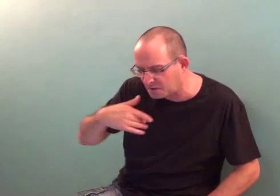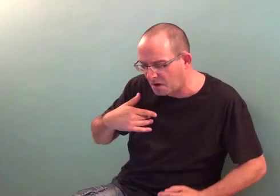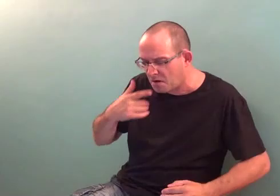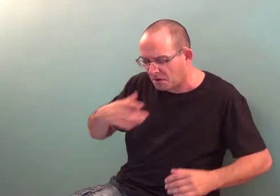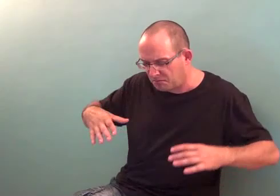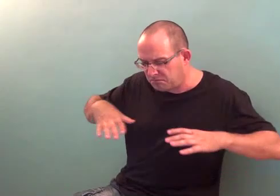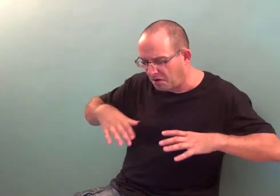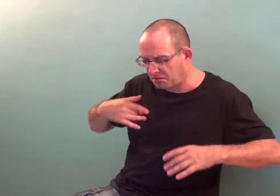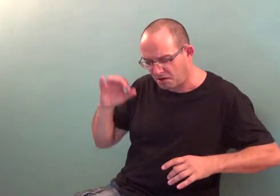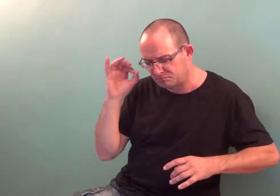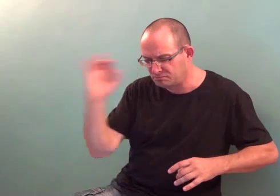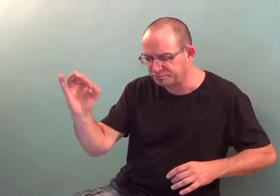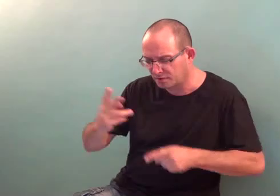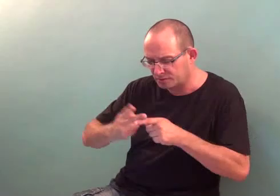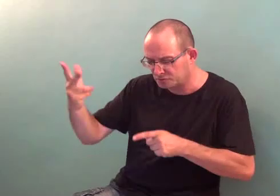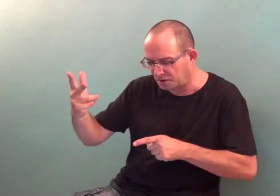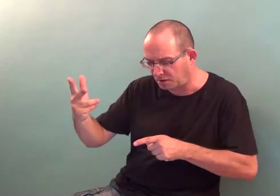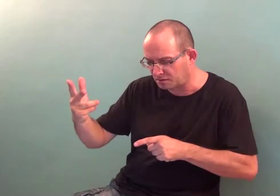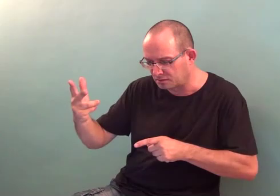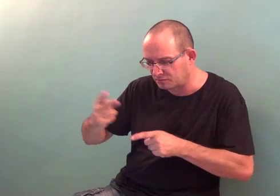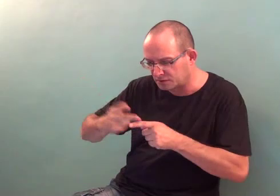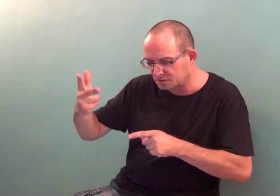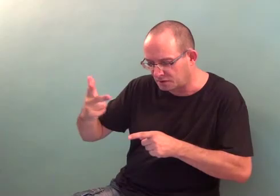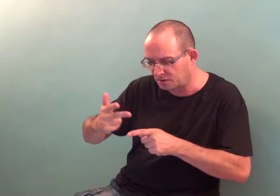Powiem, że mam wolne, dobrze, dwudziestego trzeciego.